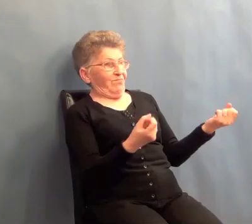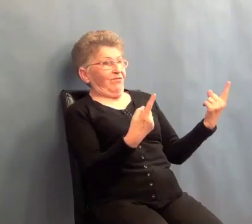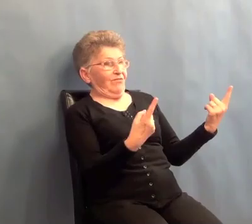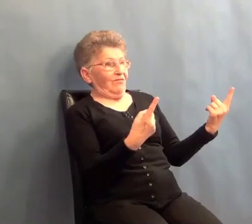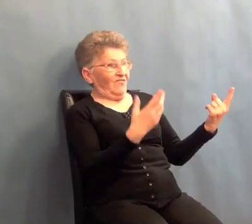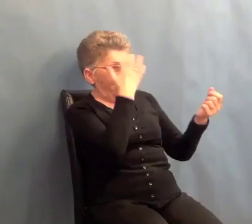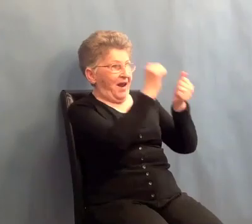Dziwne to było.